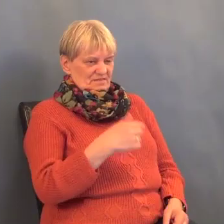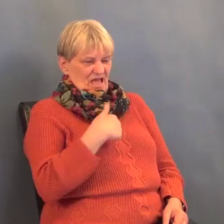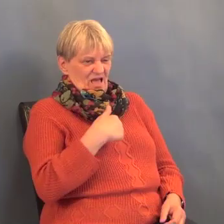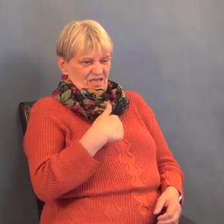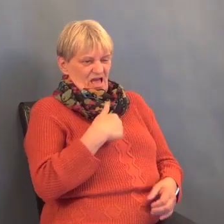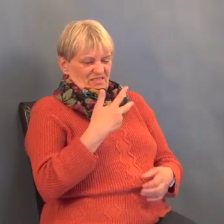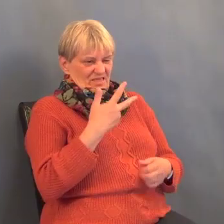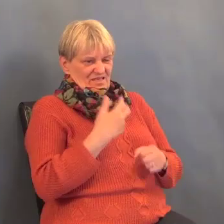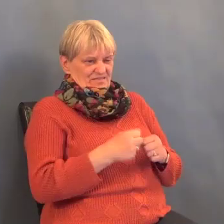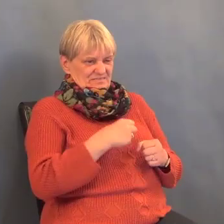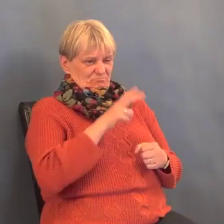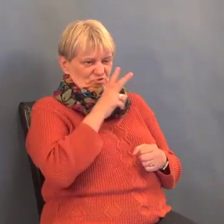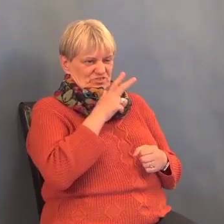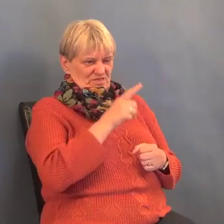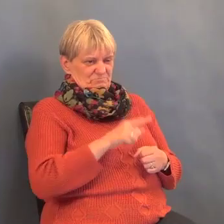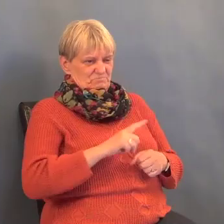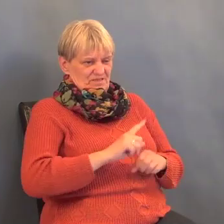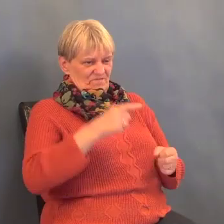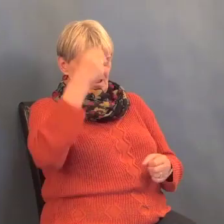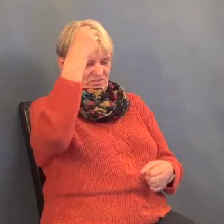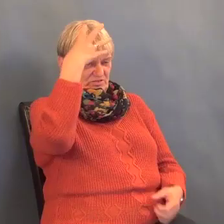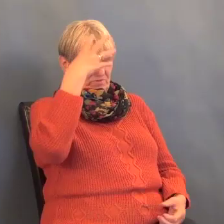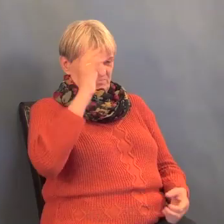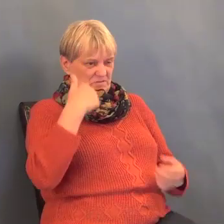Ja nie jestem murzynem, żeby nie wolno brać prysznica.